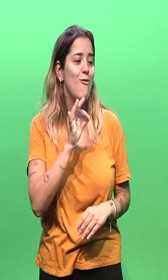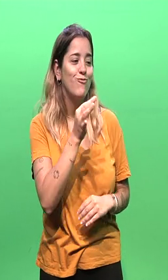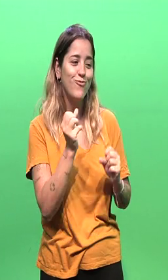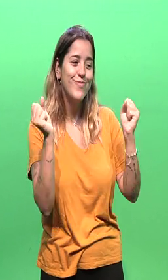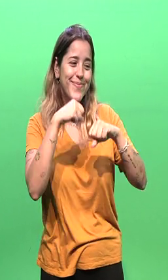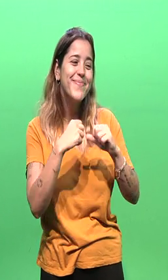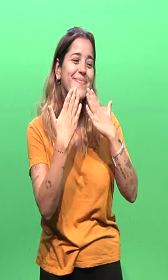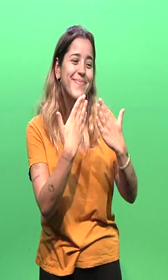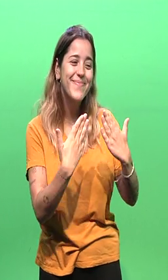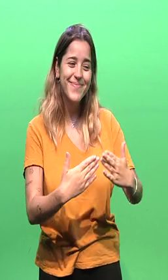Sí, d'acord, gràcies.